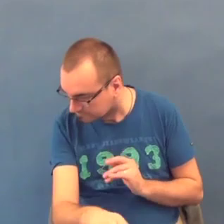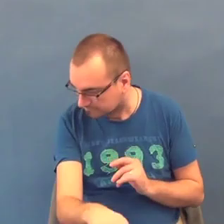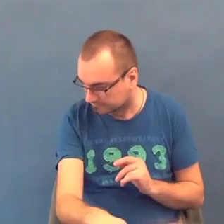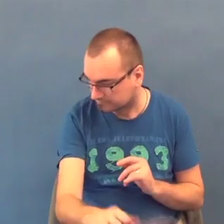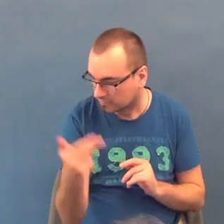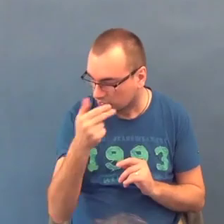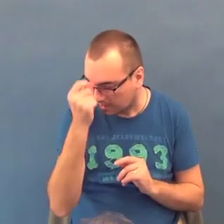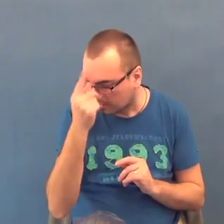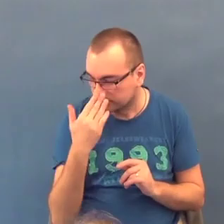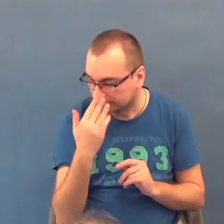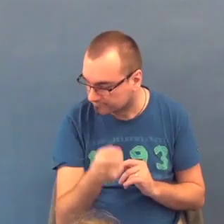Jak wygląda u ciebie niedziela rano?